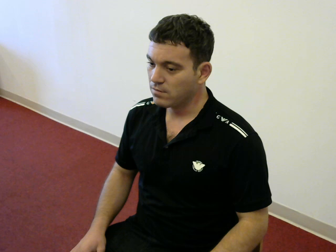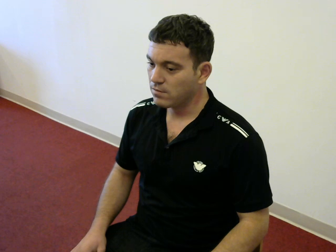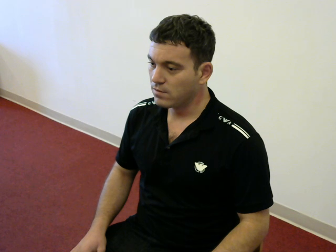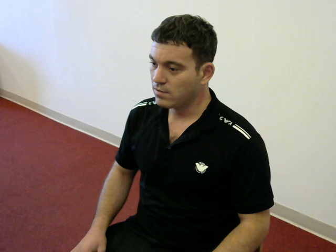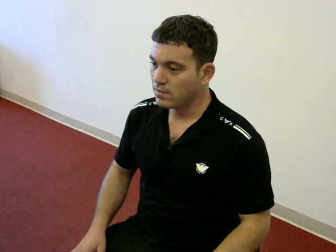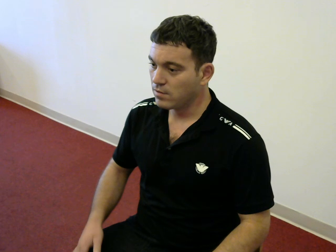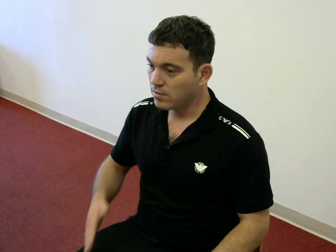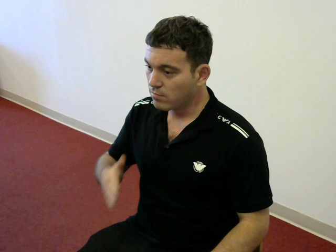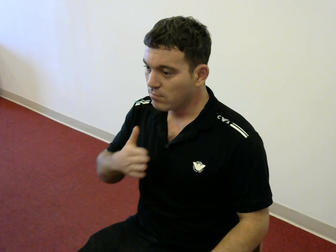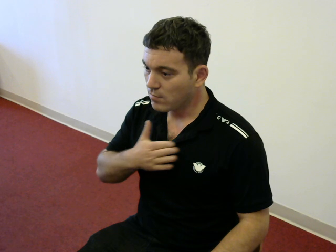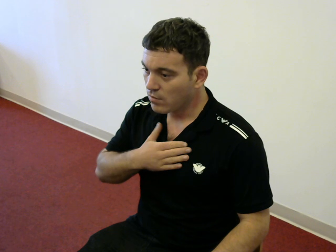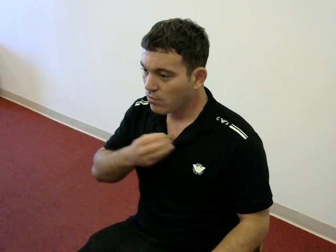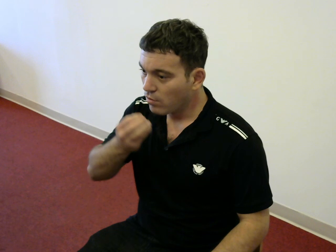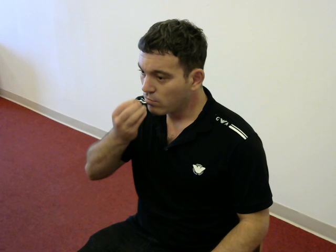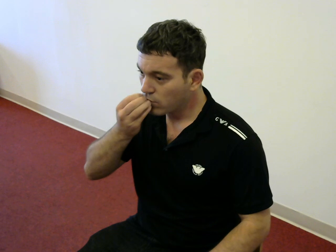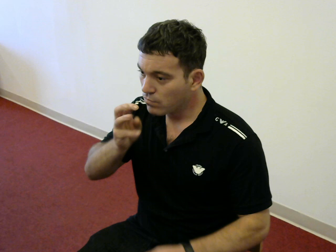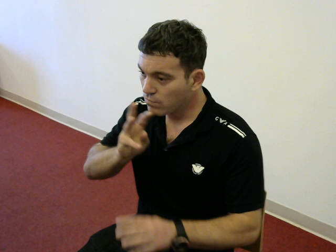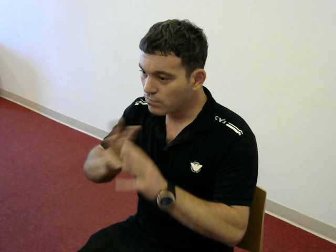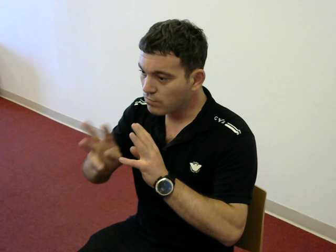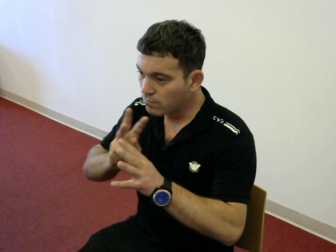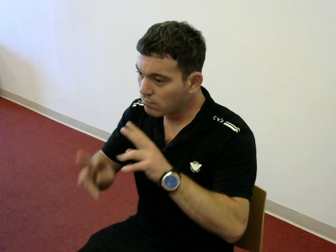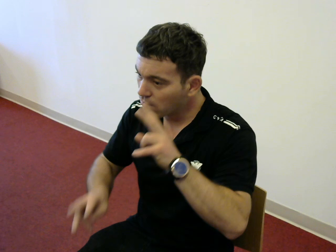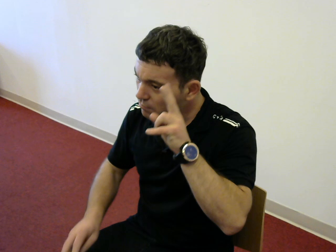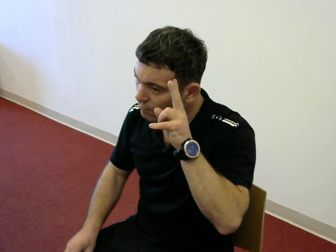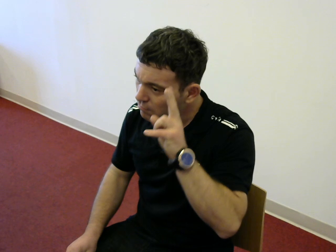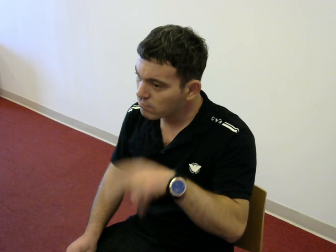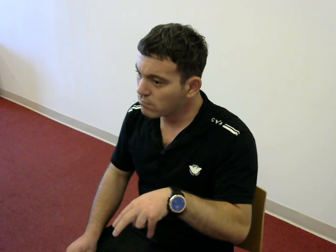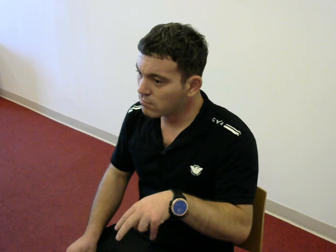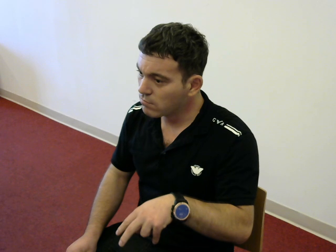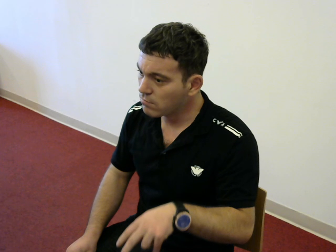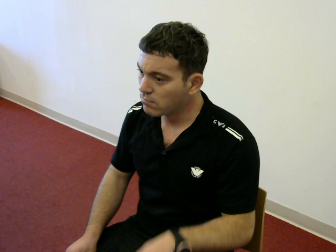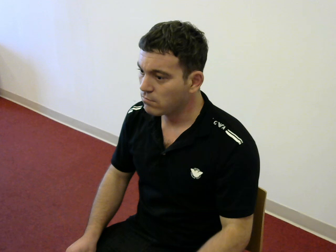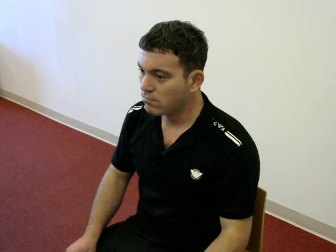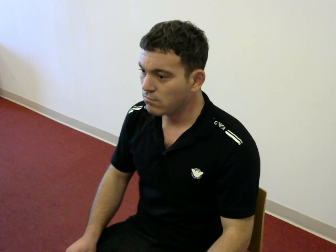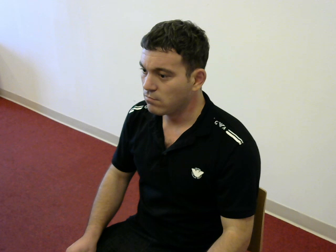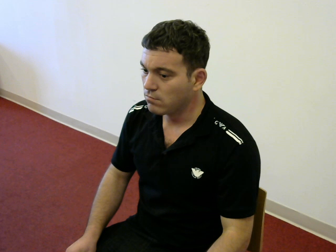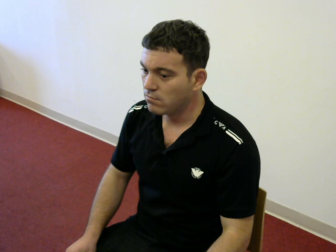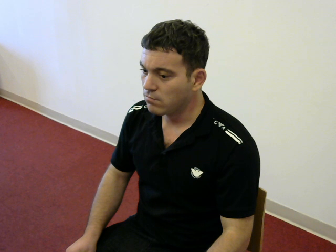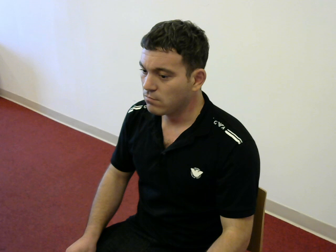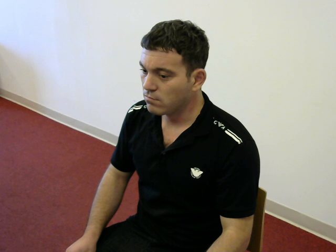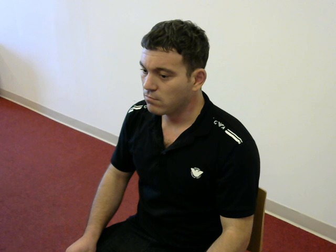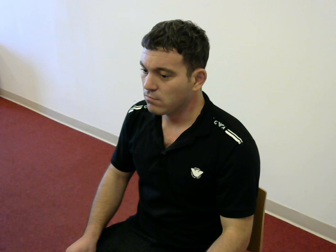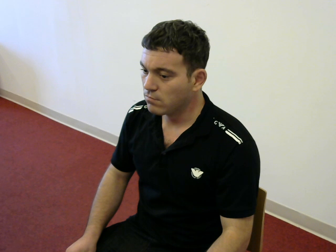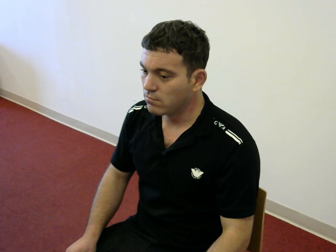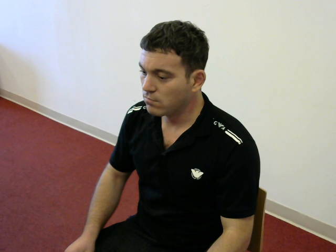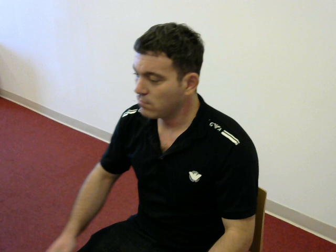Mən yemək bişirməyi bacarmıram